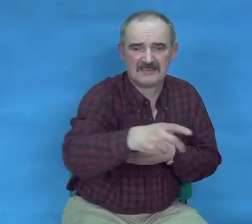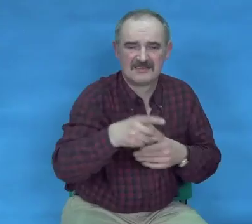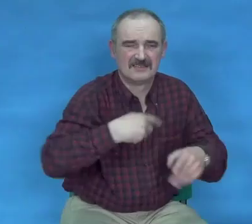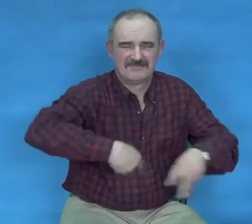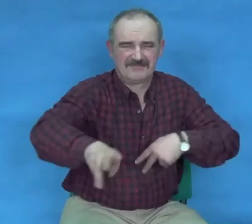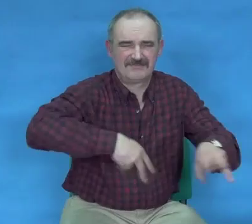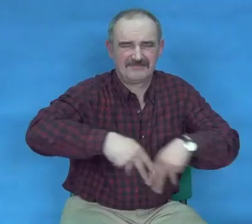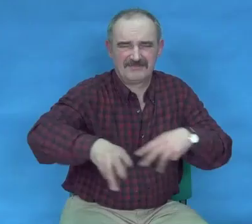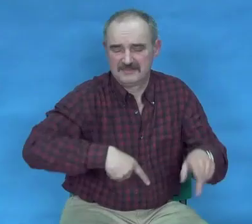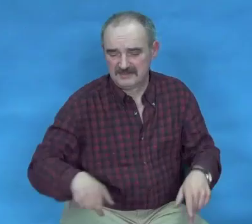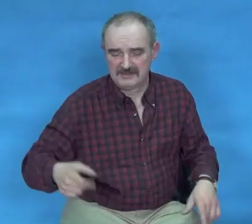Ruch jest bardzo duży.